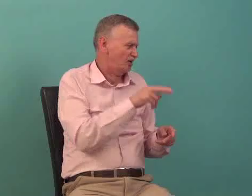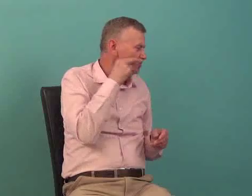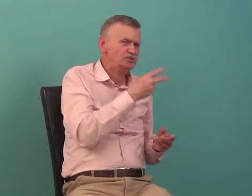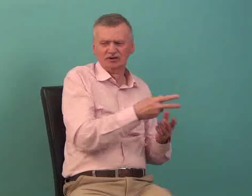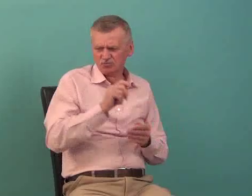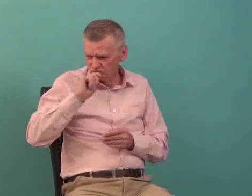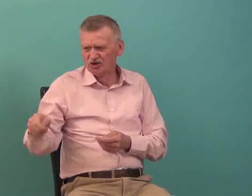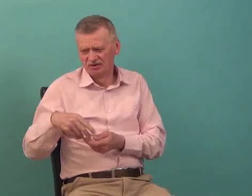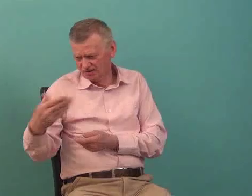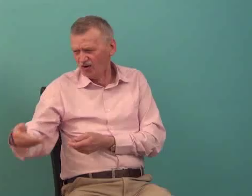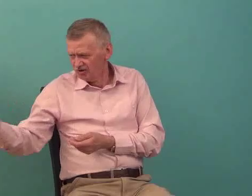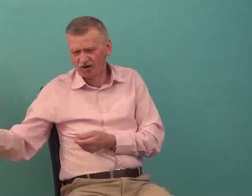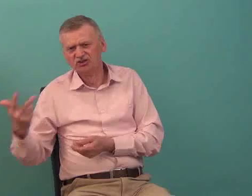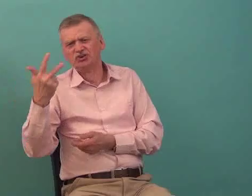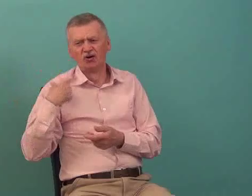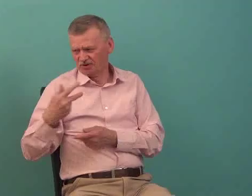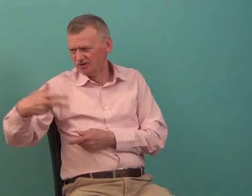Rozdaje gruszki trzem osobom.